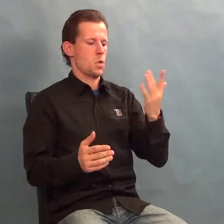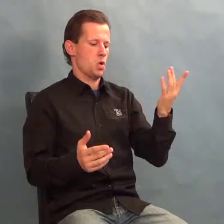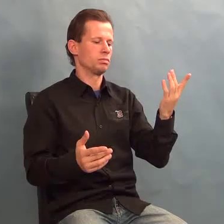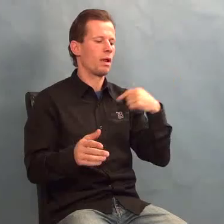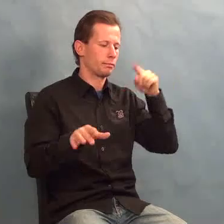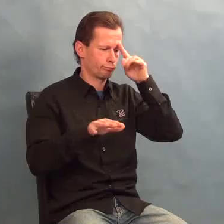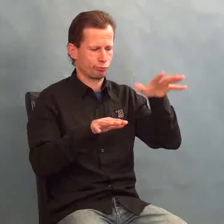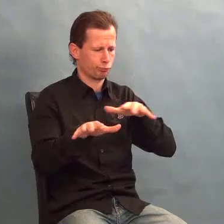Jestem zabiegany.